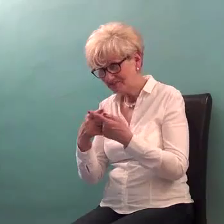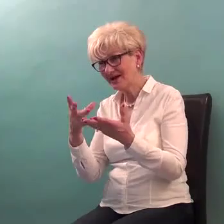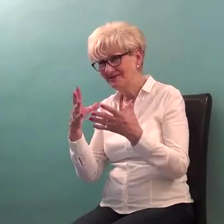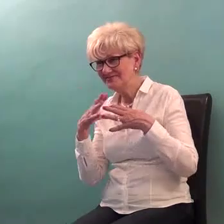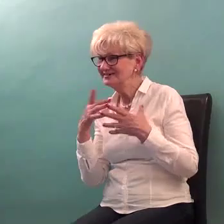Wolne.